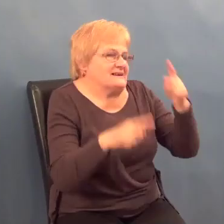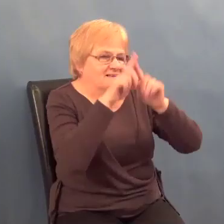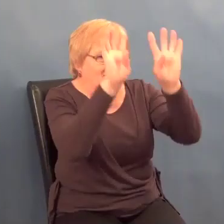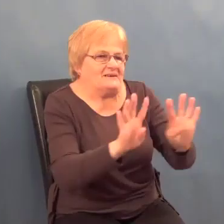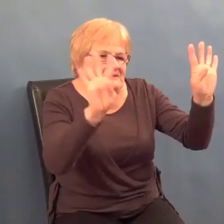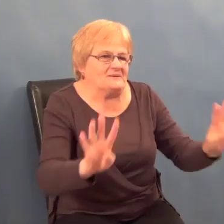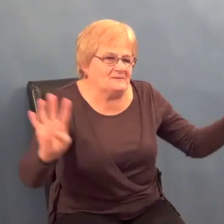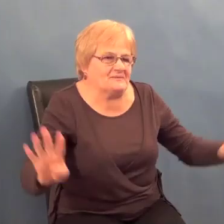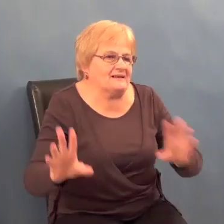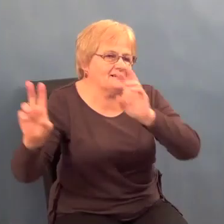Metalowy płot.